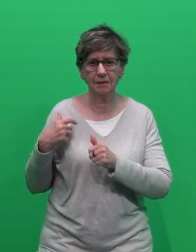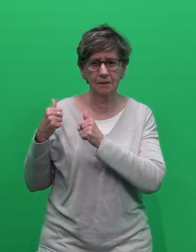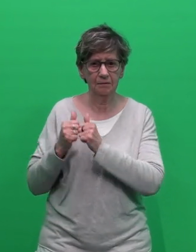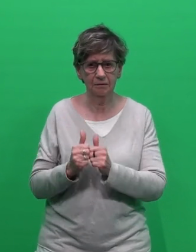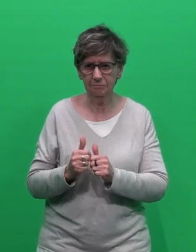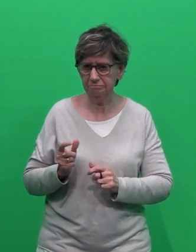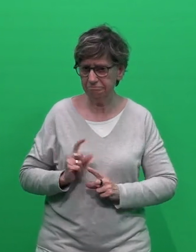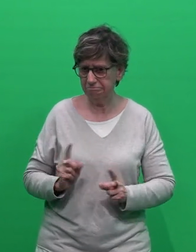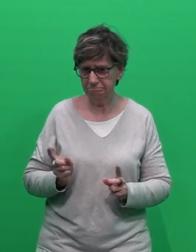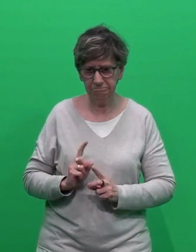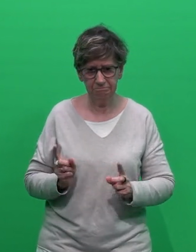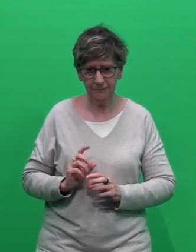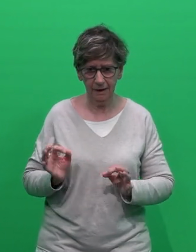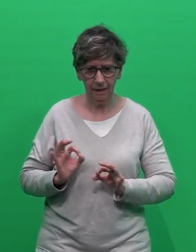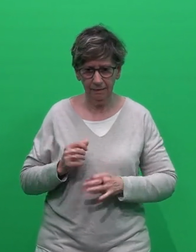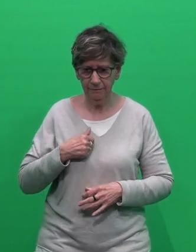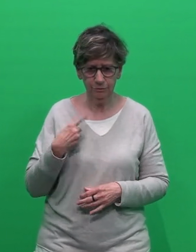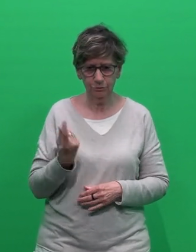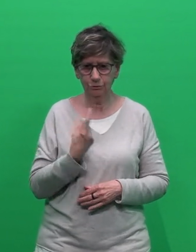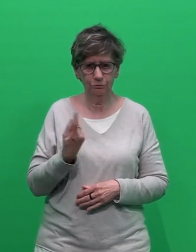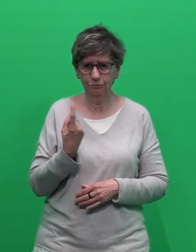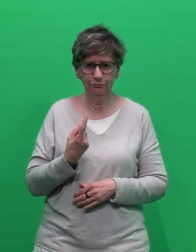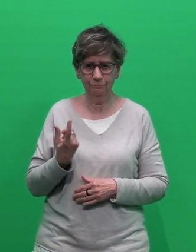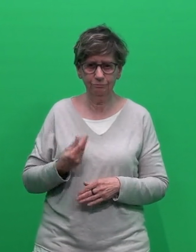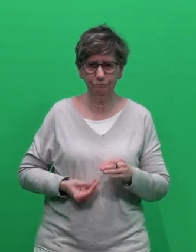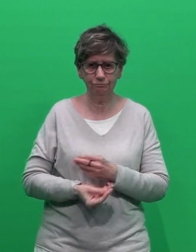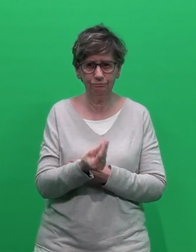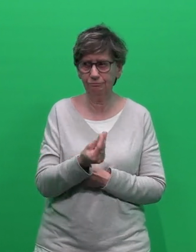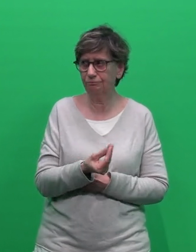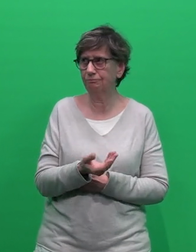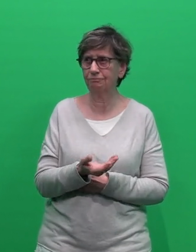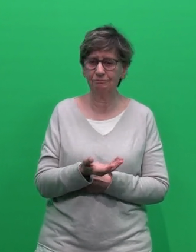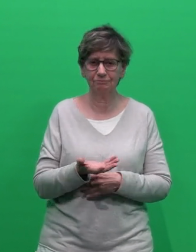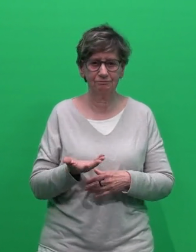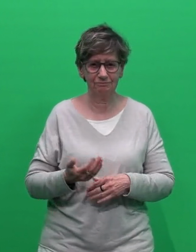No vaig estar acompanyada, vaig estar jo sola, què feia quan va nèixer?